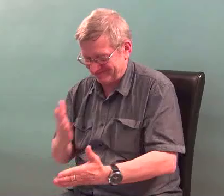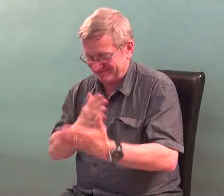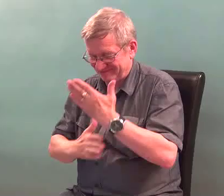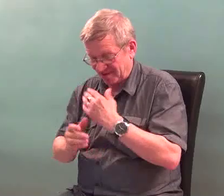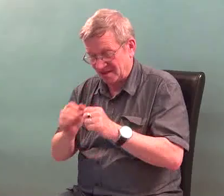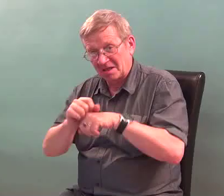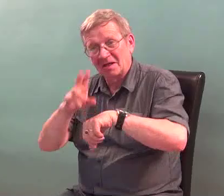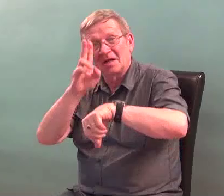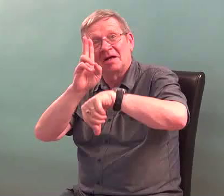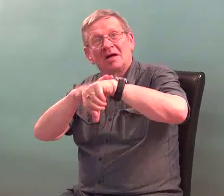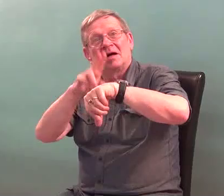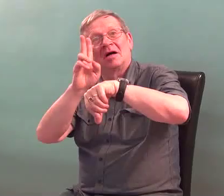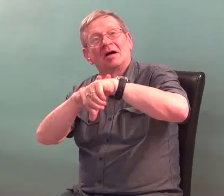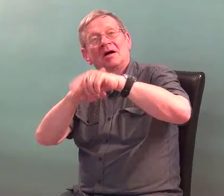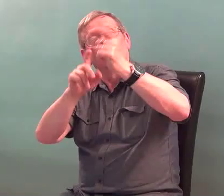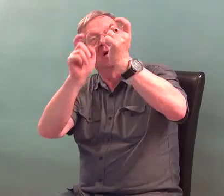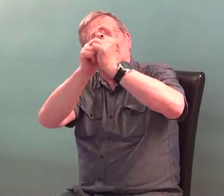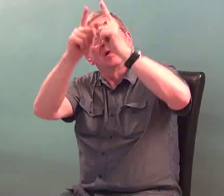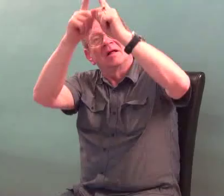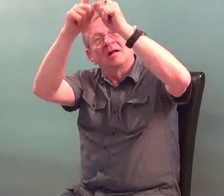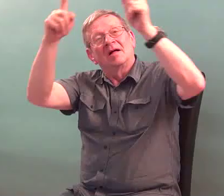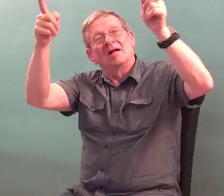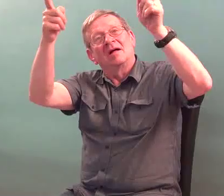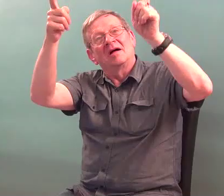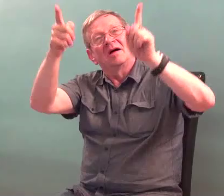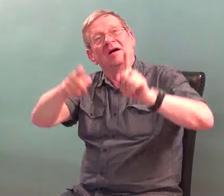Blisko, na ścianie wisi prostokątny zegar.